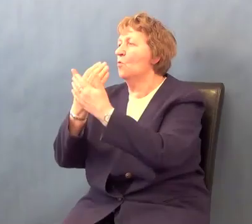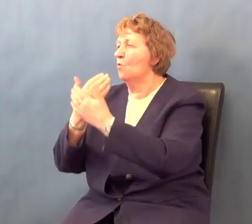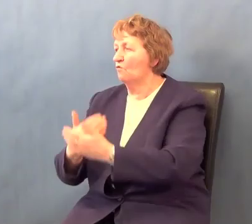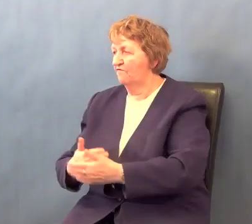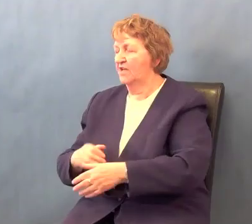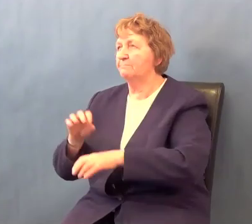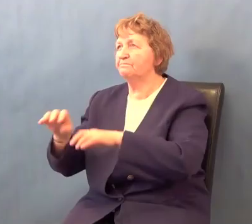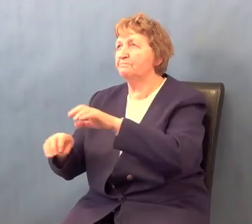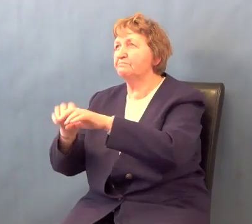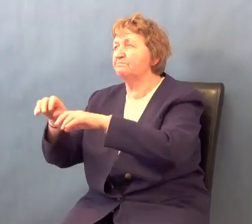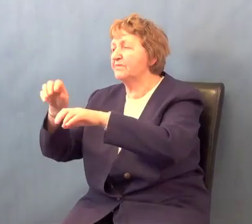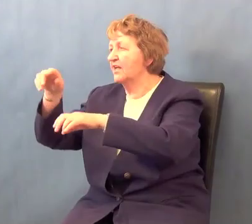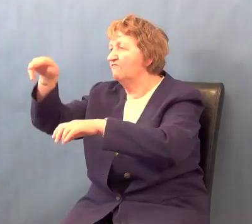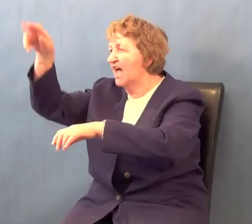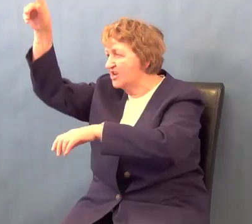Wszedł po drabinie.